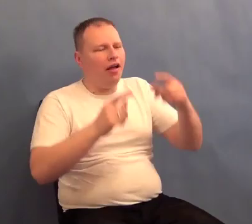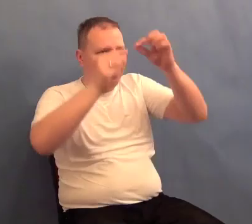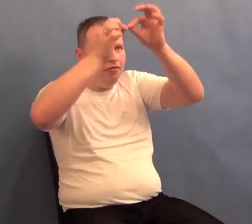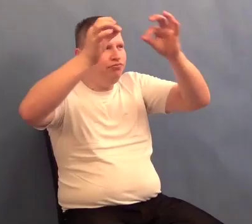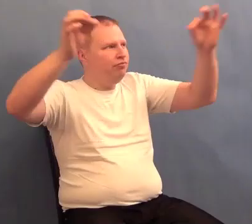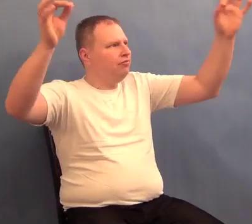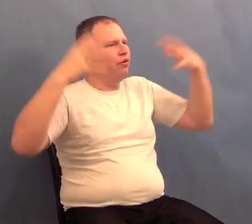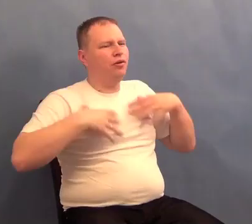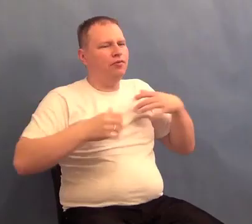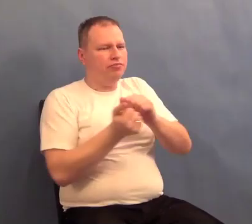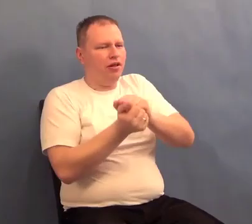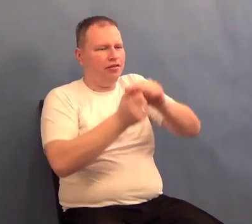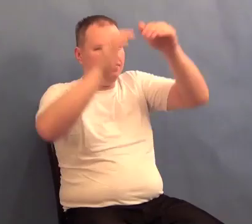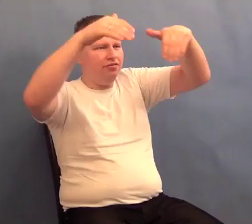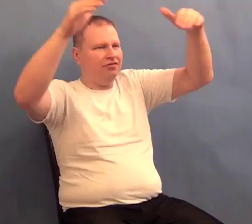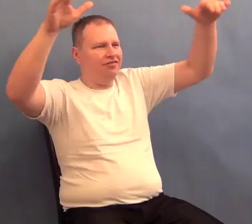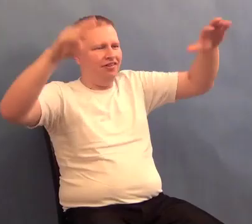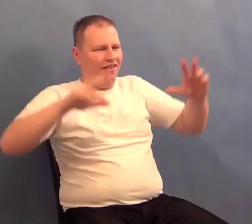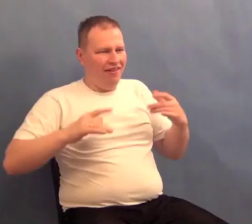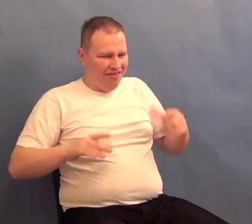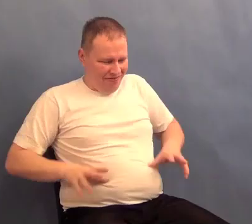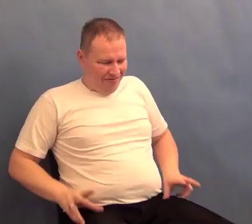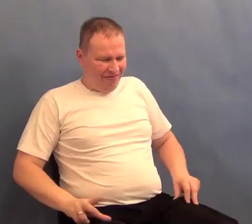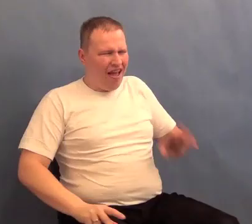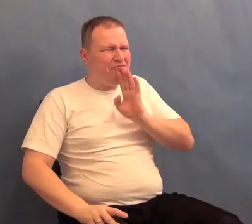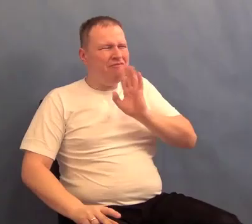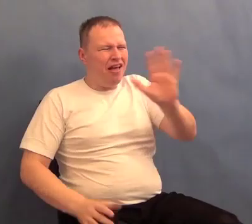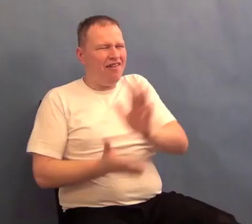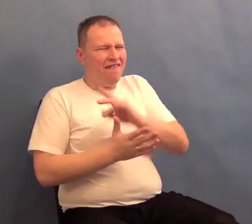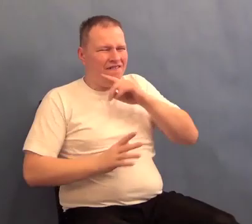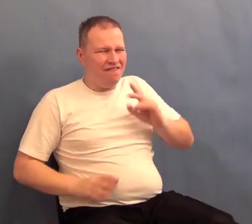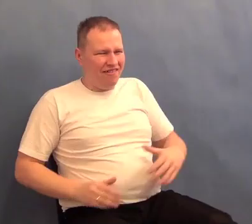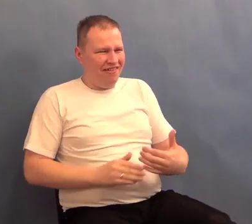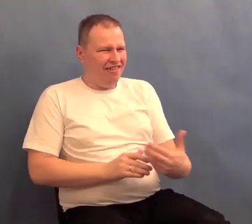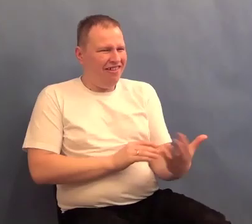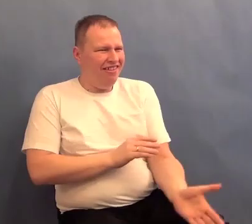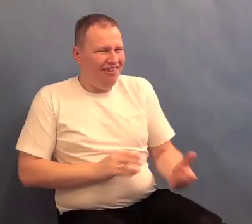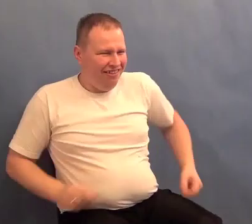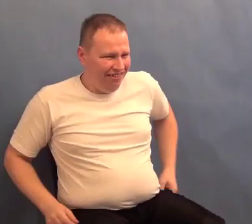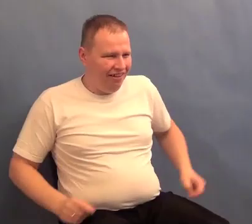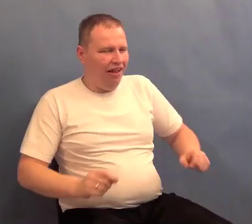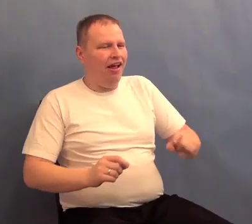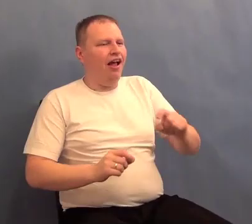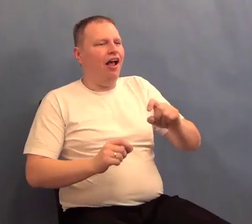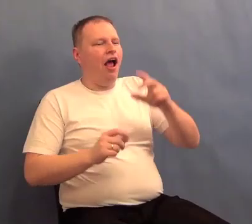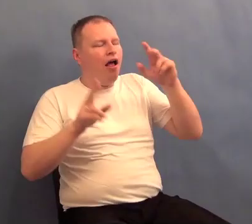Obok wiszą prania na sznurkach, i na tym wisi takie ubranie coś w rodzaju kombinezonu, koloru czerwonego, typowe amerykańskie.